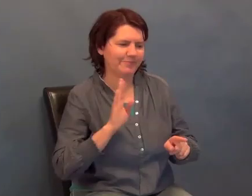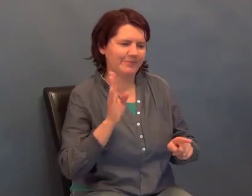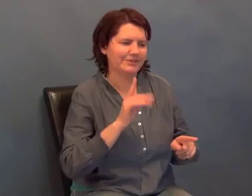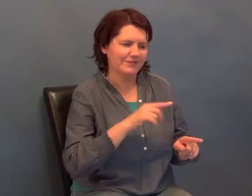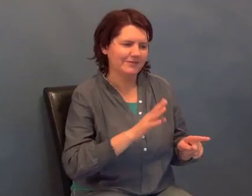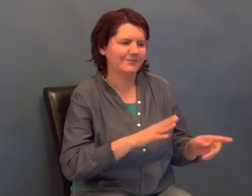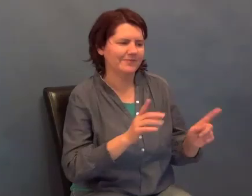Myszka Miki...